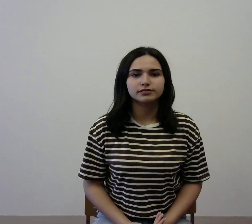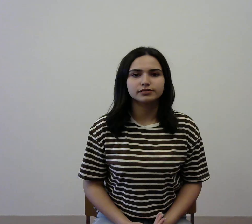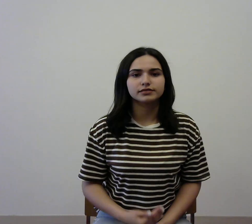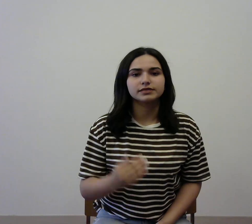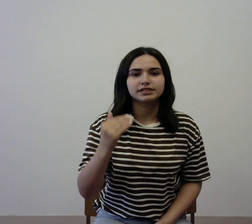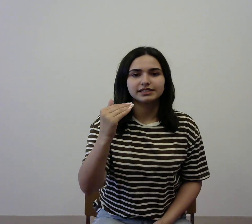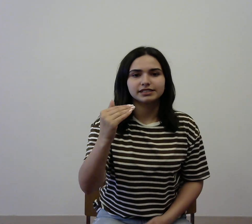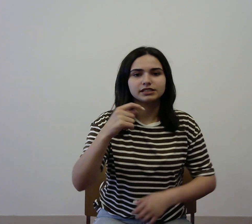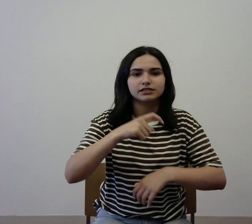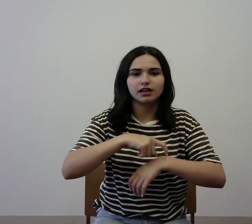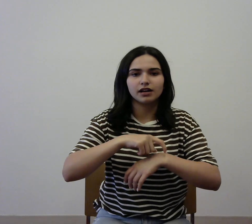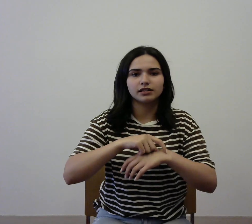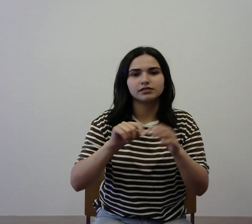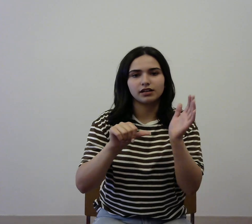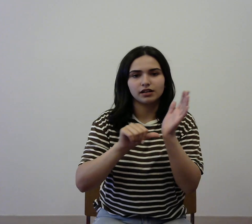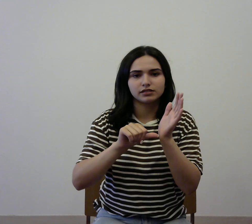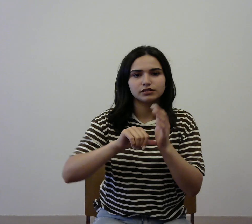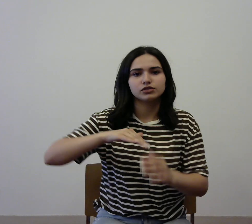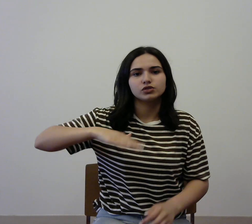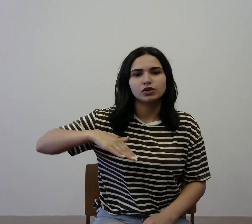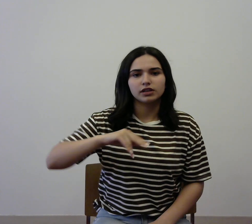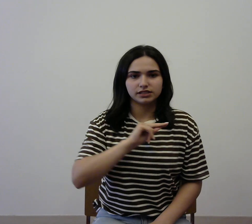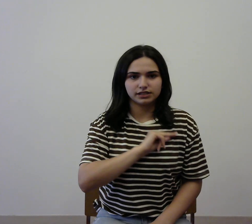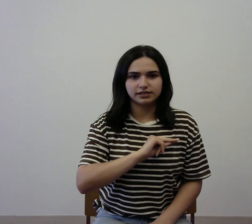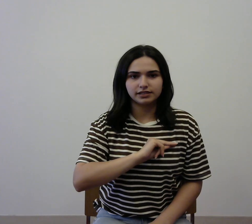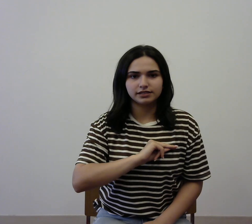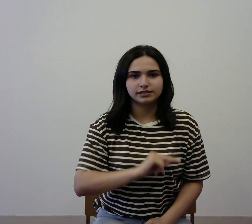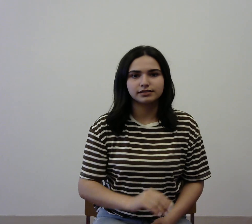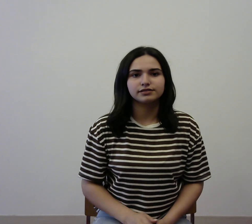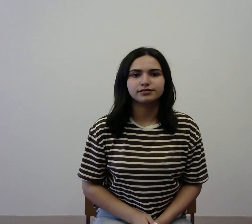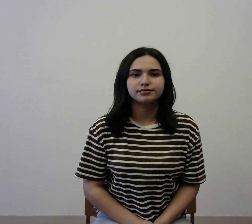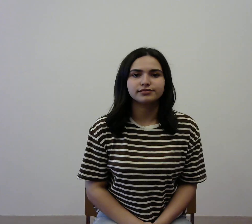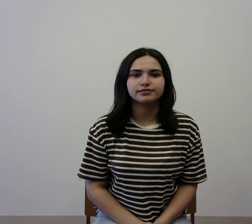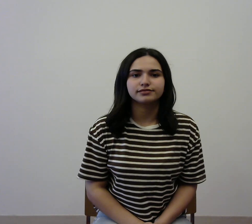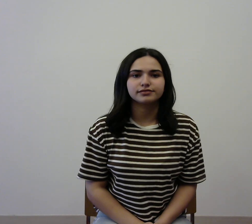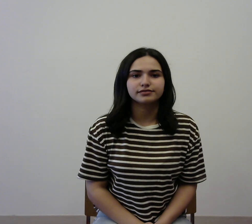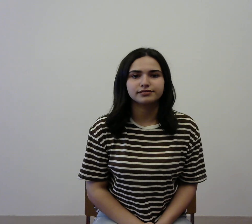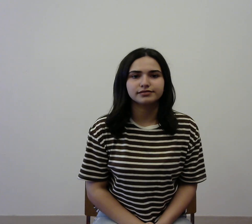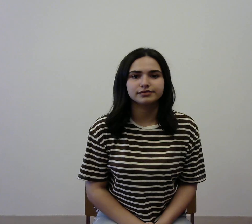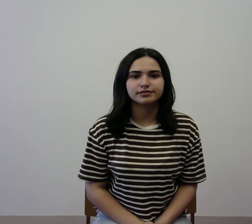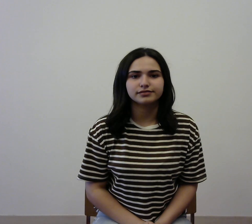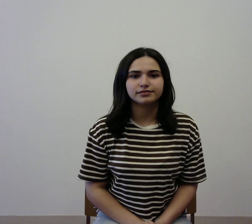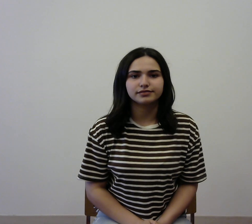Siz saat 6-dan sonra işləyirsiz?